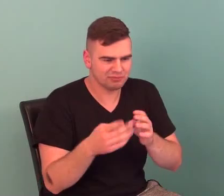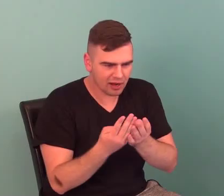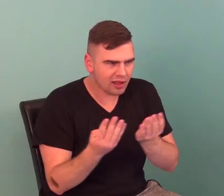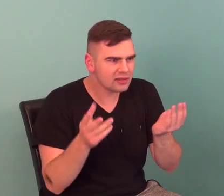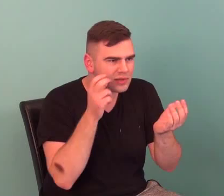Dużo żab!